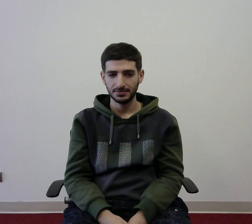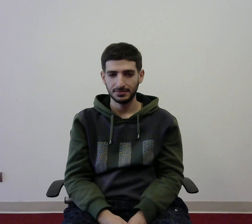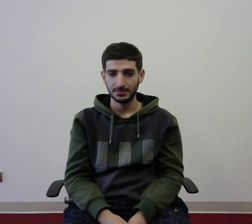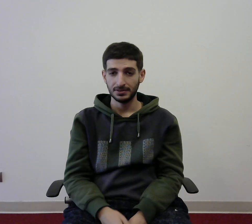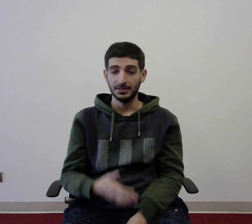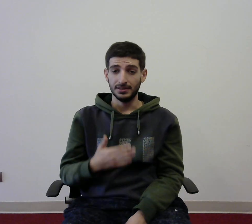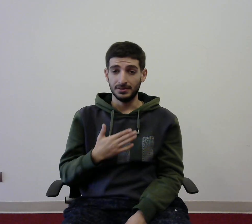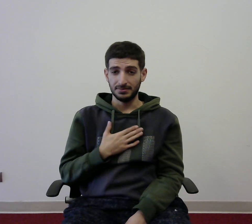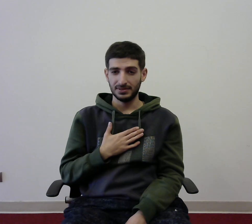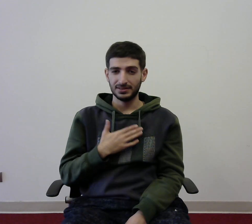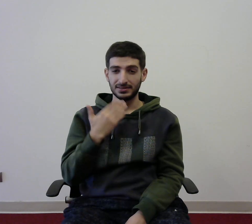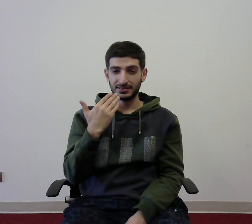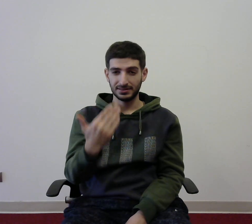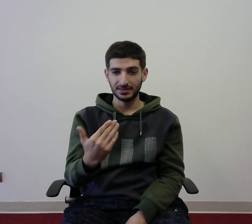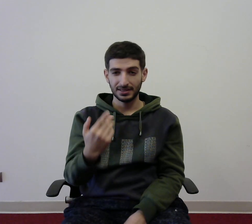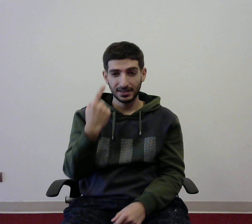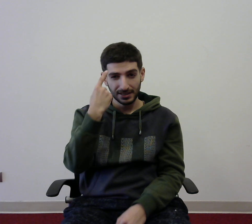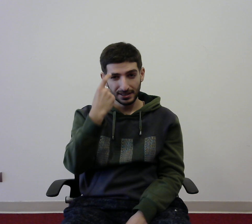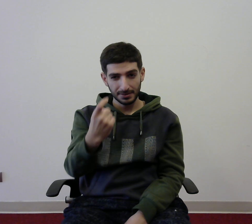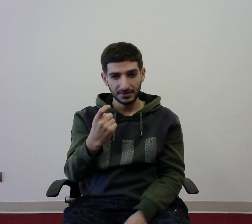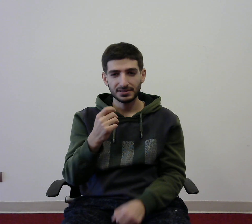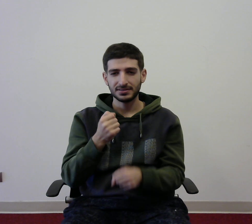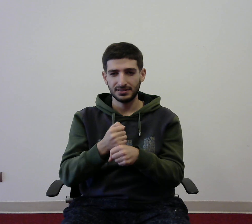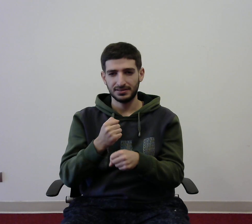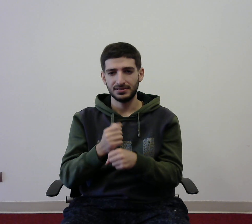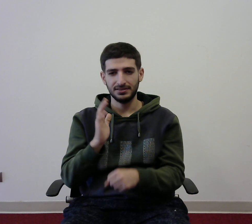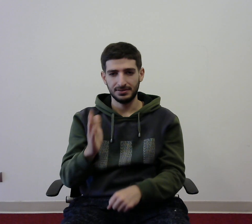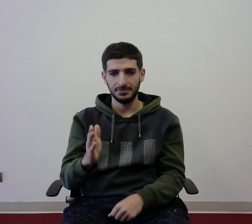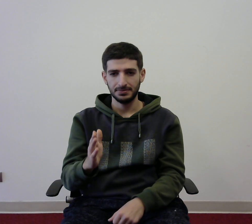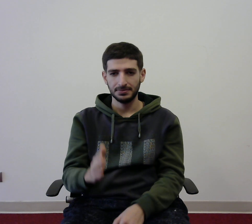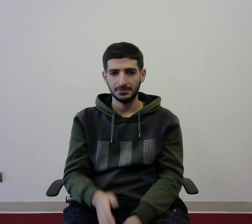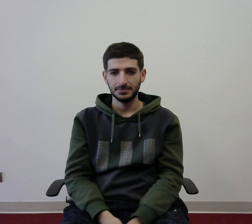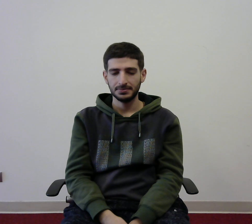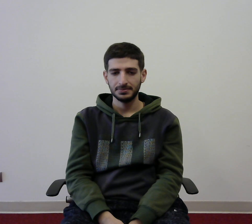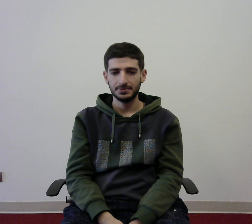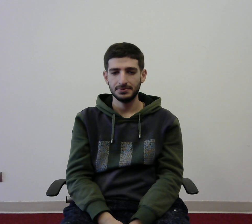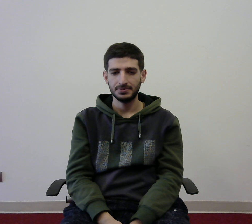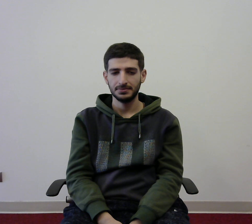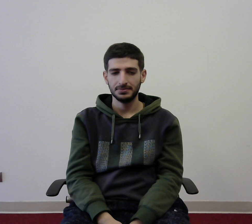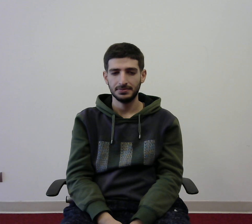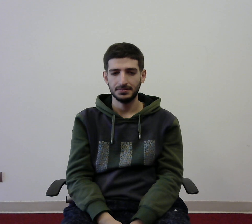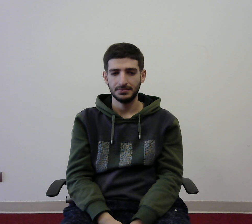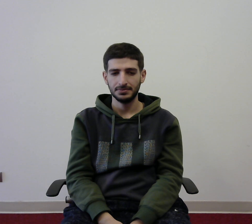Mən sizə xəbər edəcəyəm